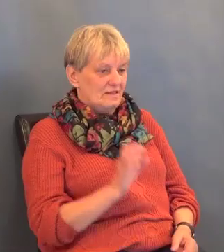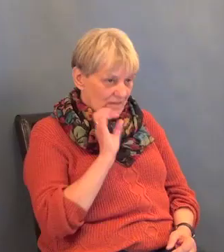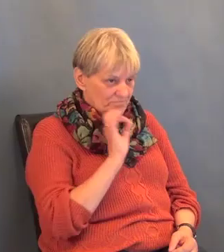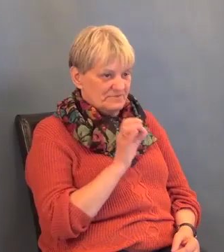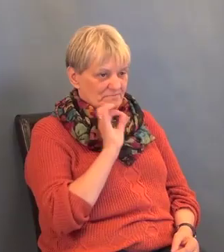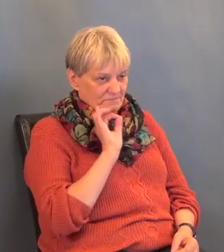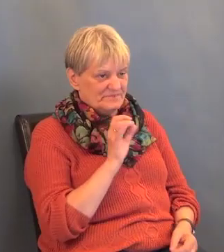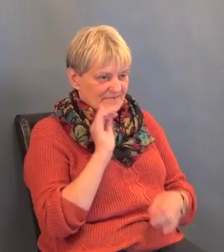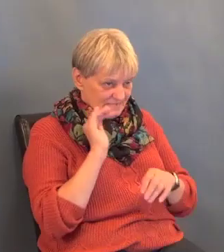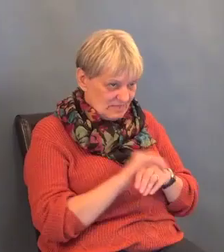Dobrze, dobrze.